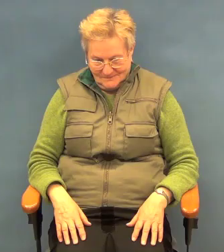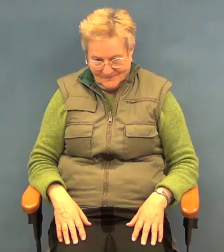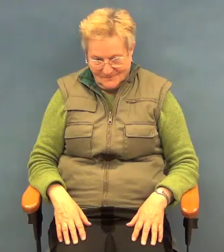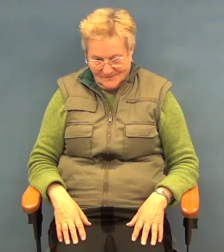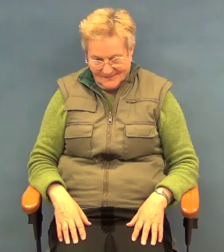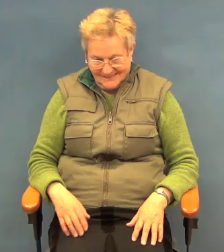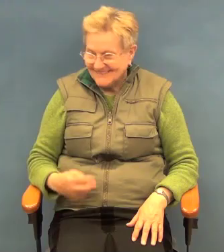Ciekawe.